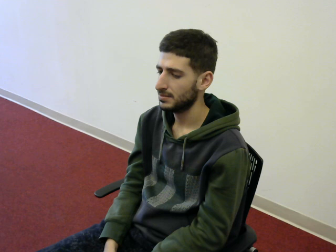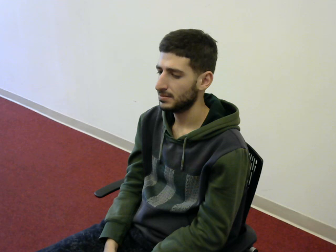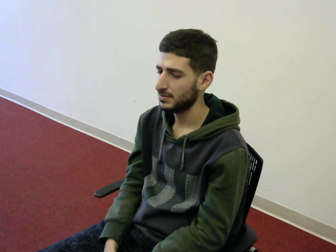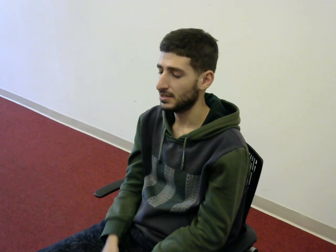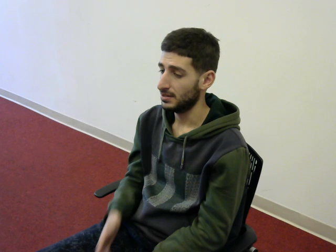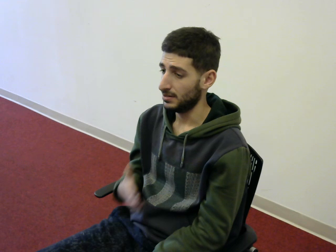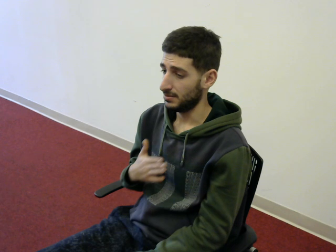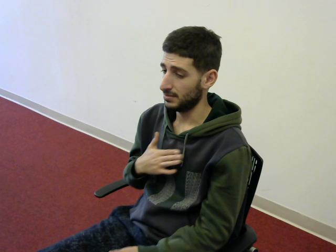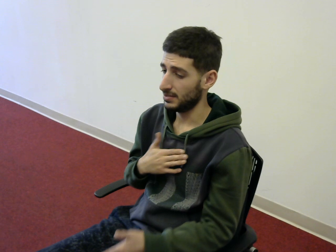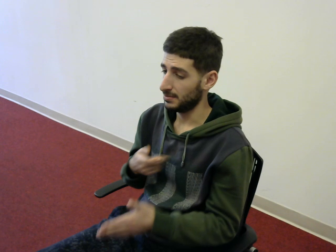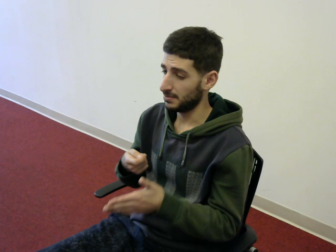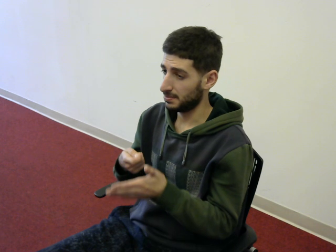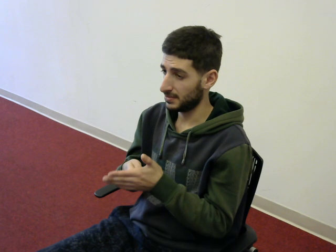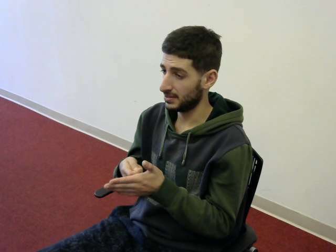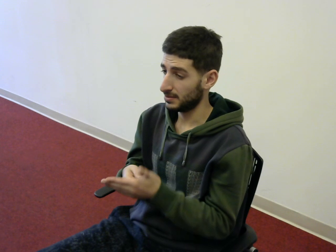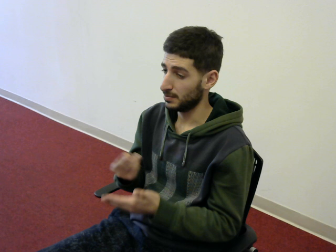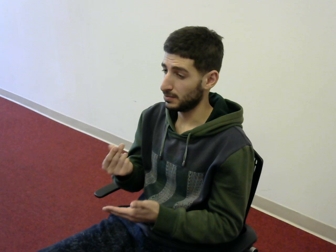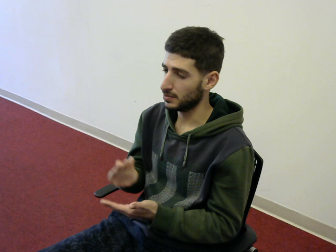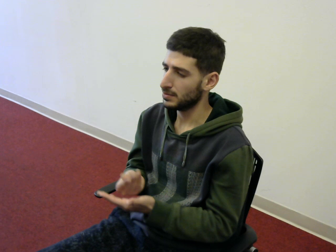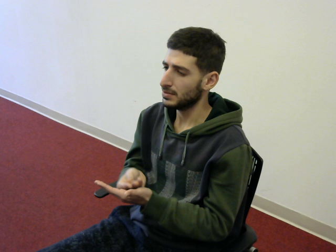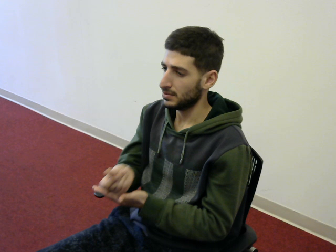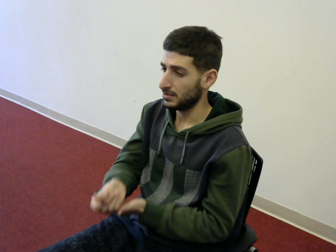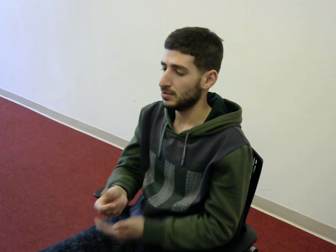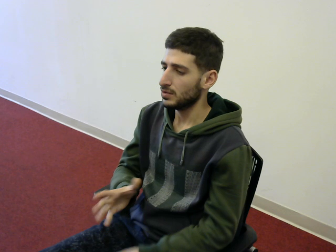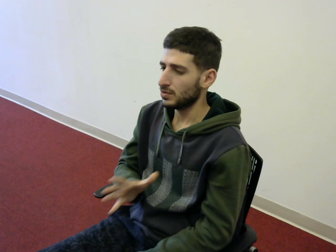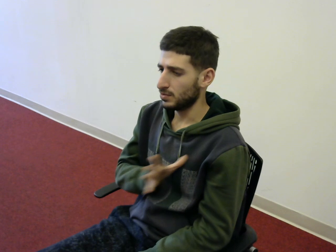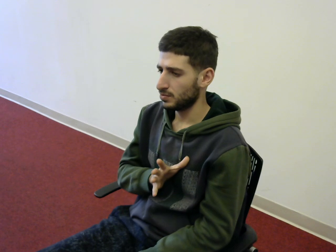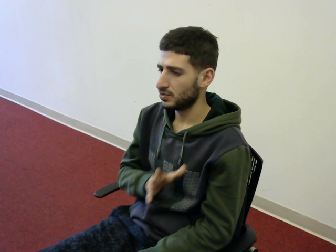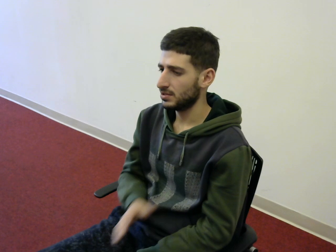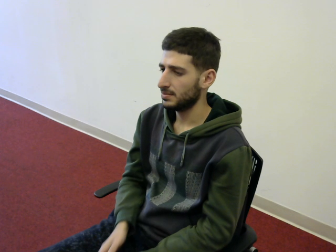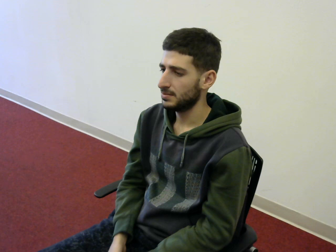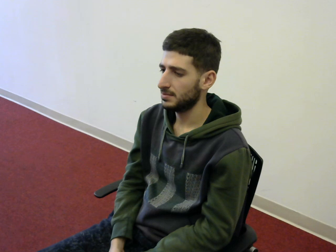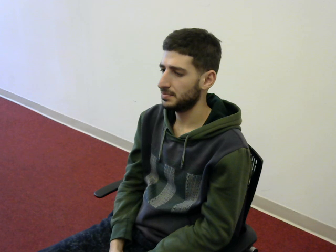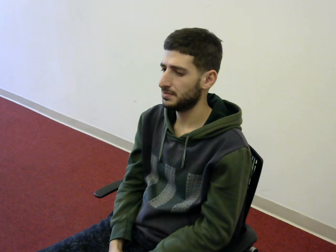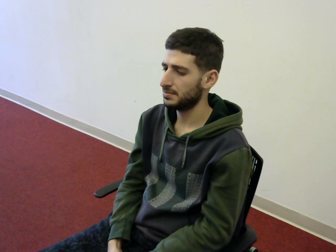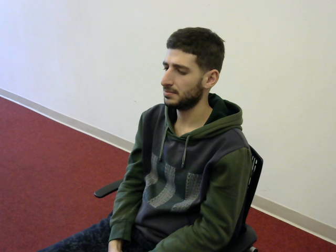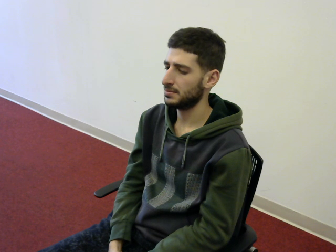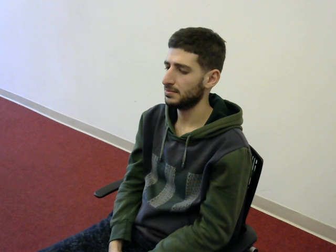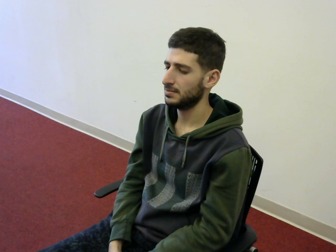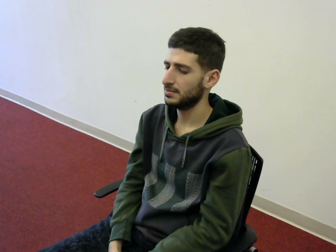Mən biletlərin pulunu ödəmişəm